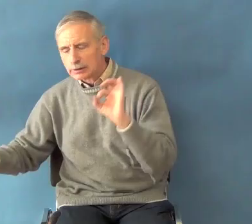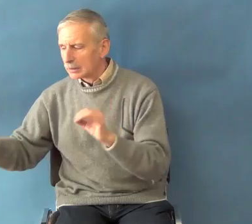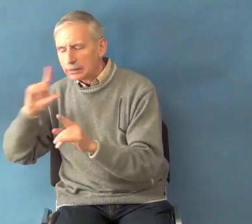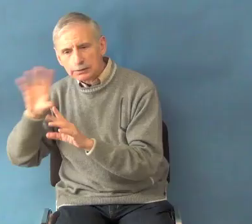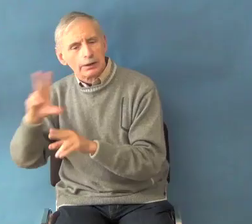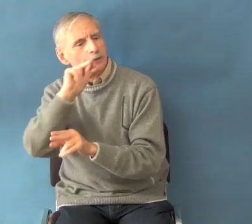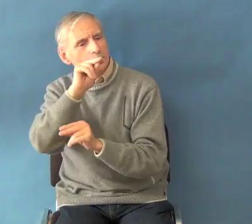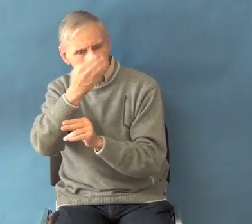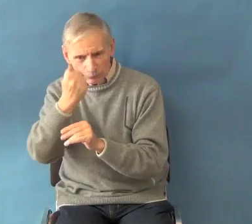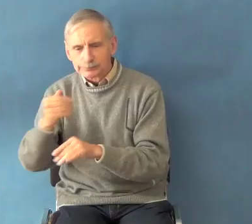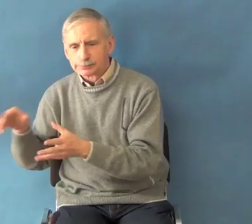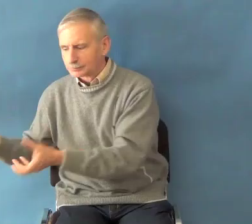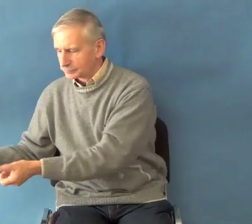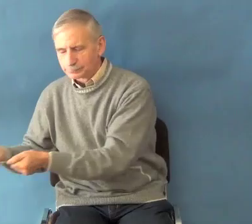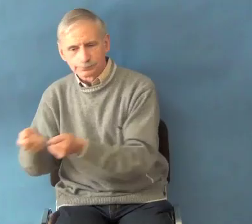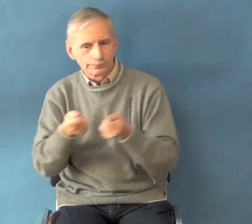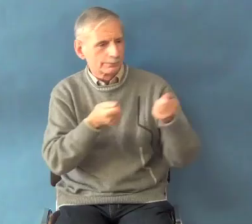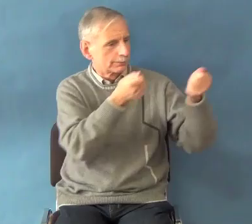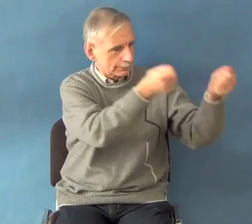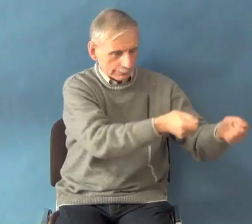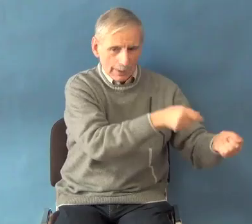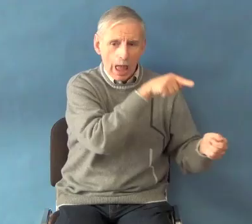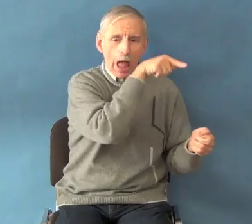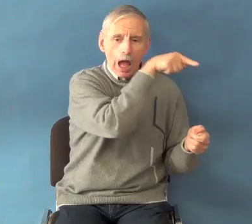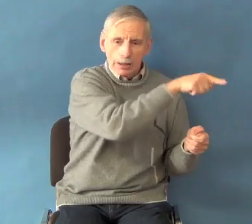Chłopiec mówi i bierze czapkę. Oddaje ją właścicielowi.